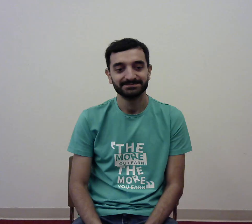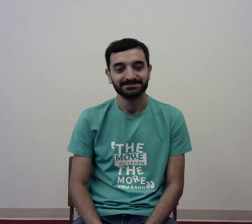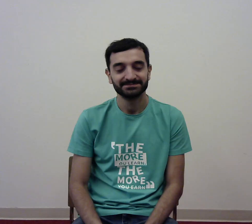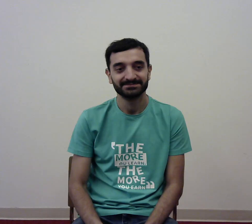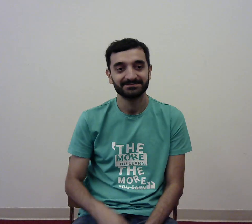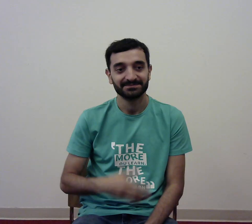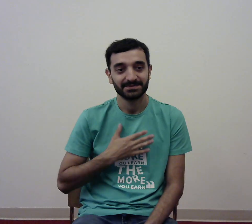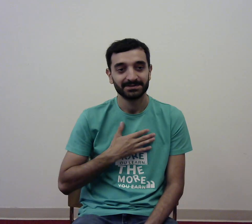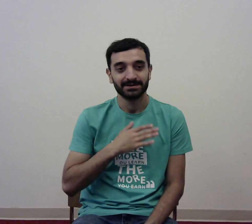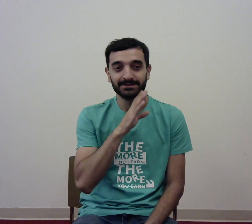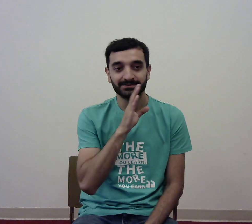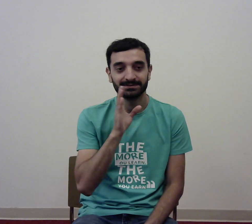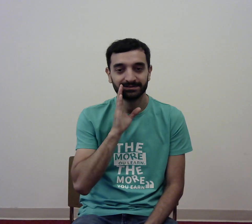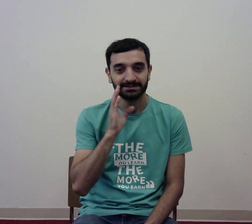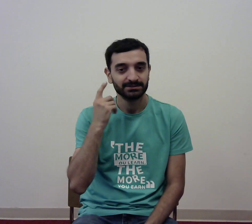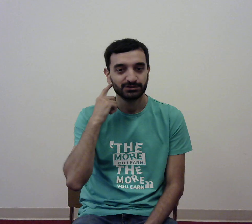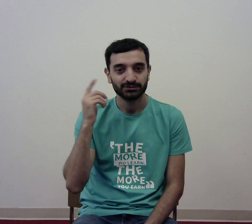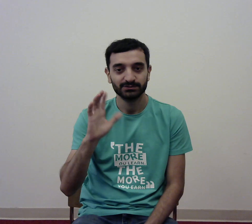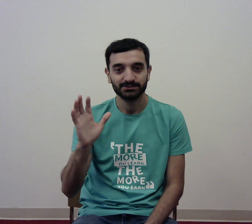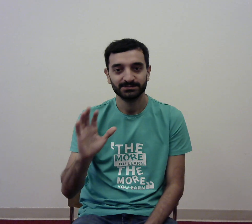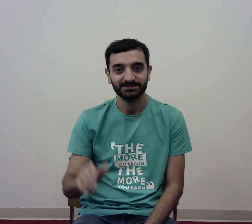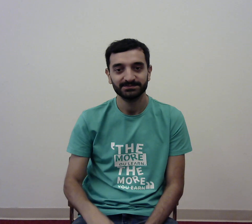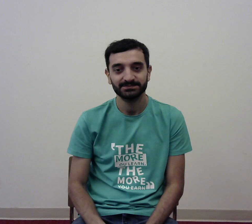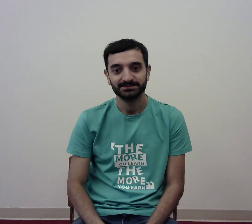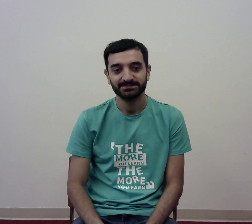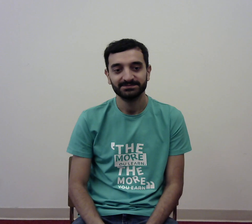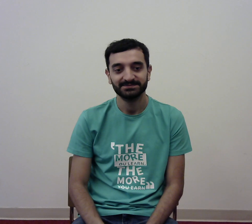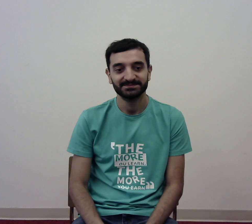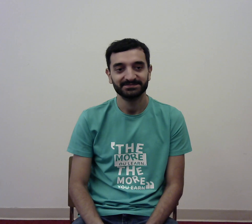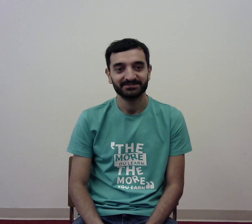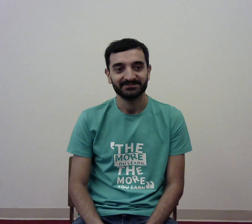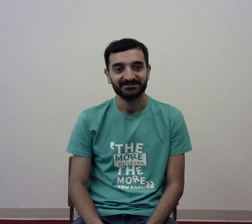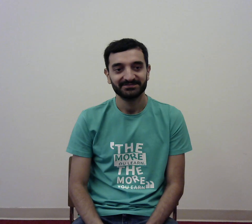Mənim anam eşitmir